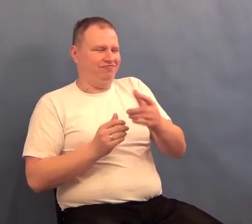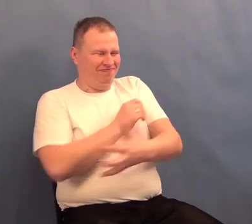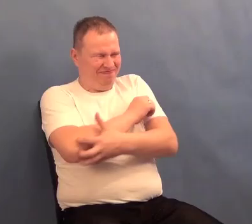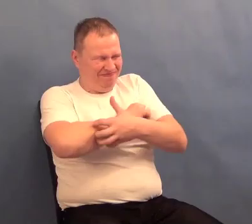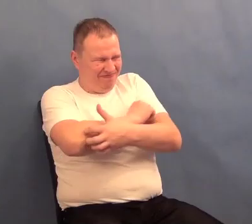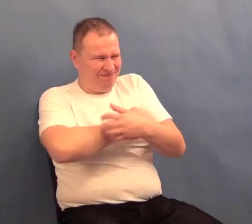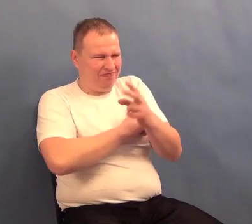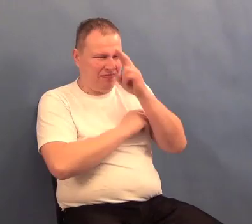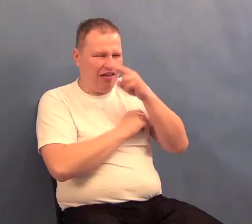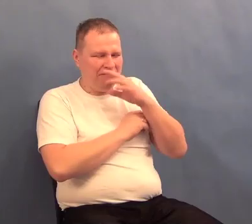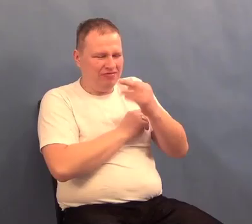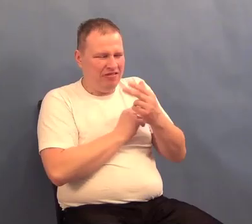Biedni tata z synem.